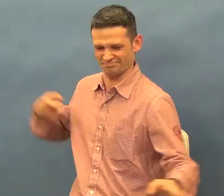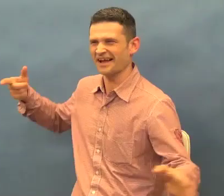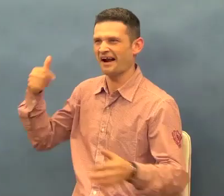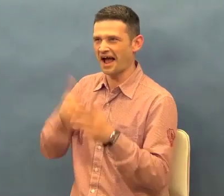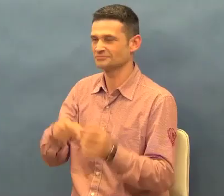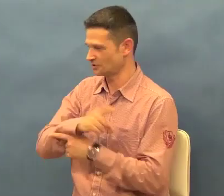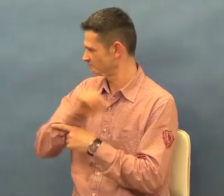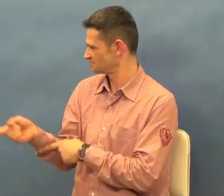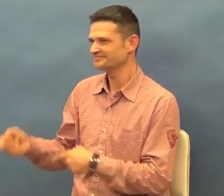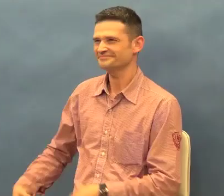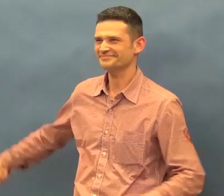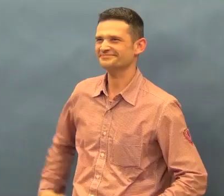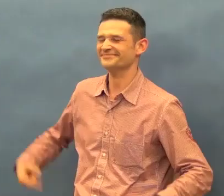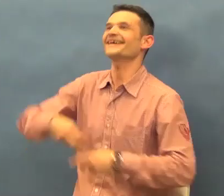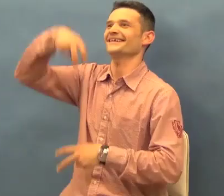Strzała za pierwszym razem trafiła w pupę.